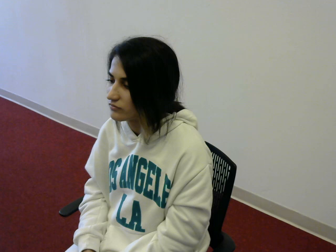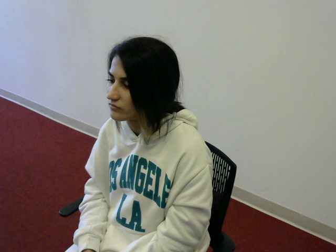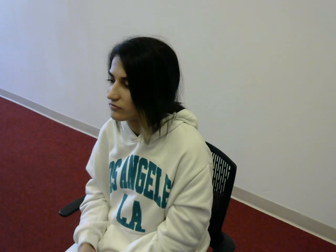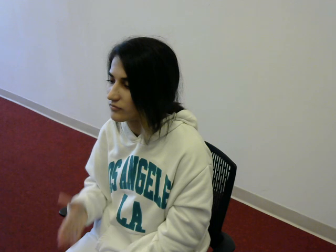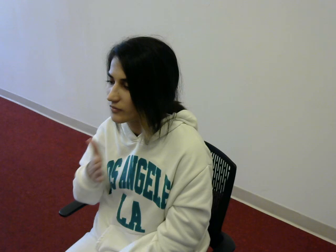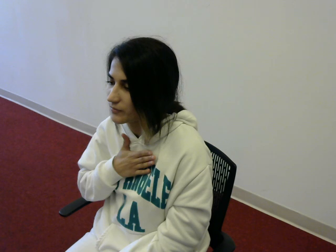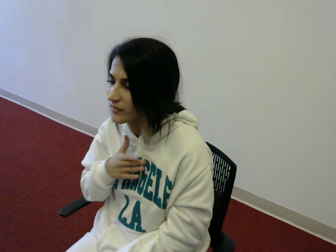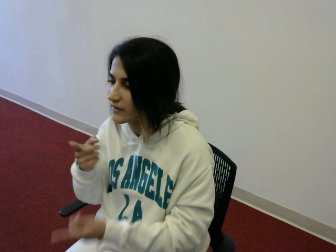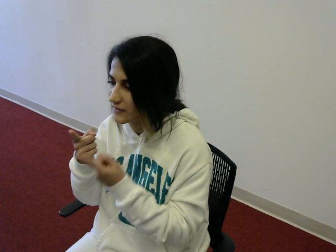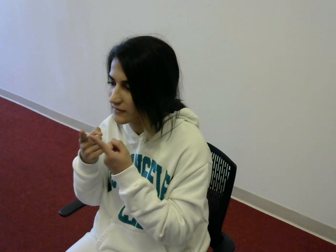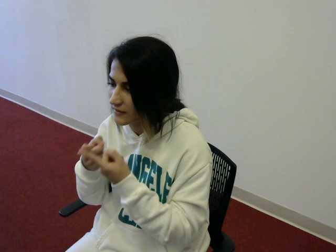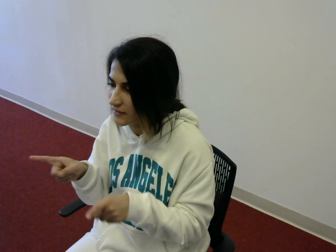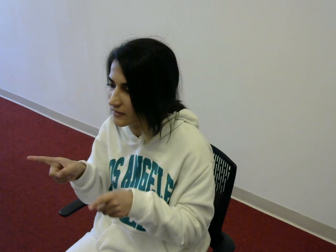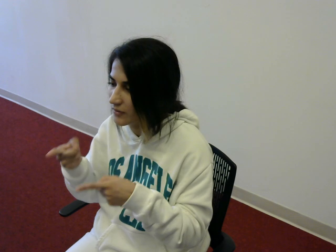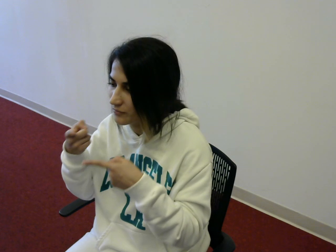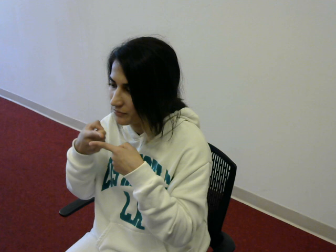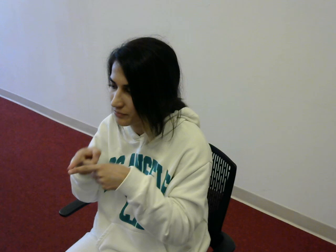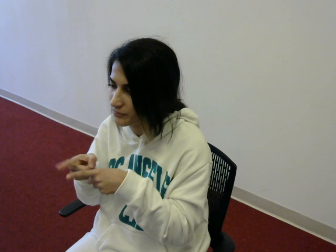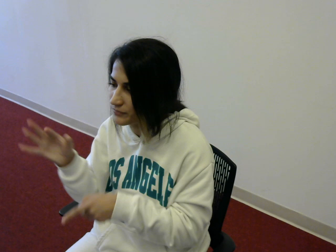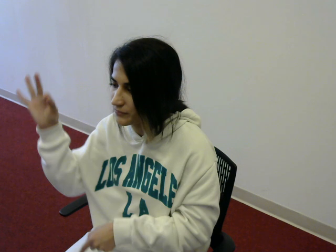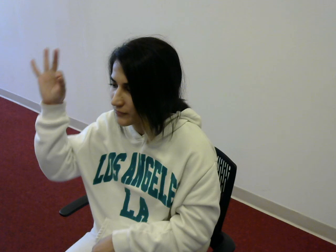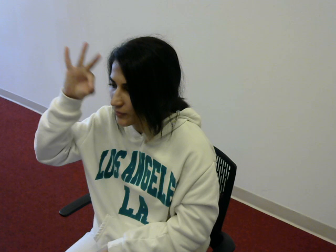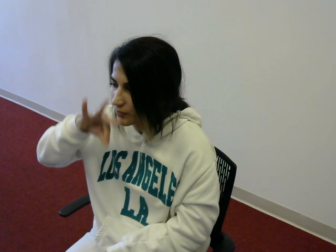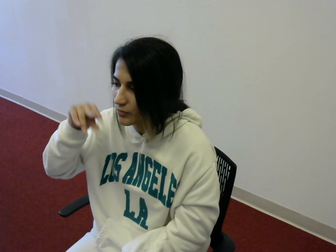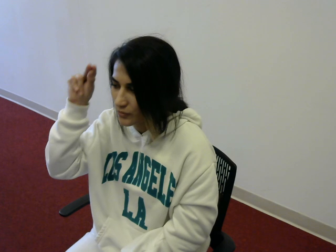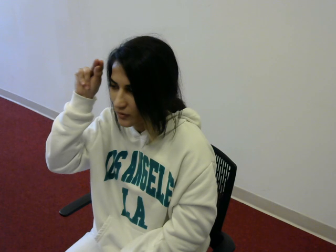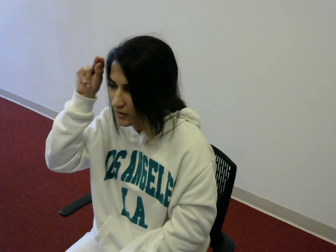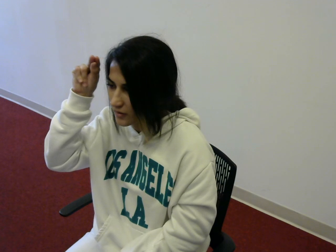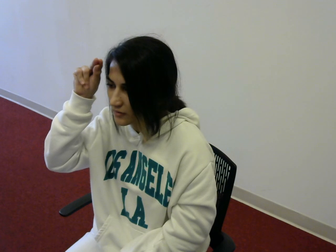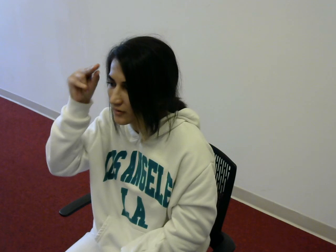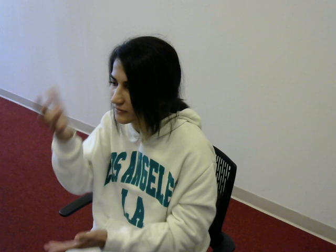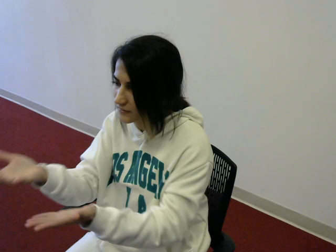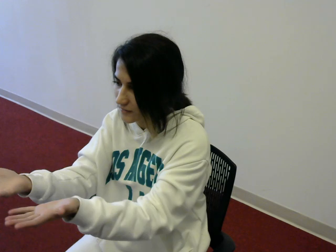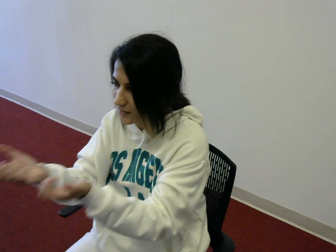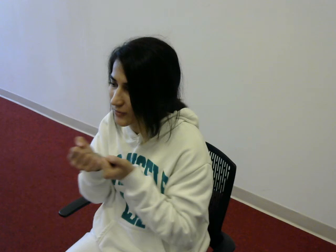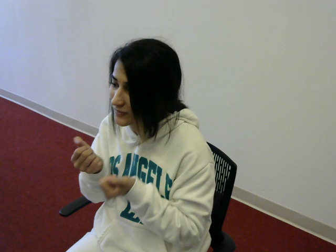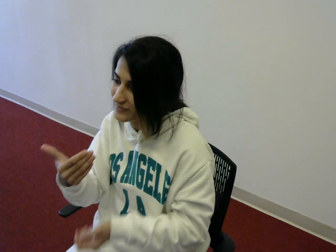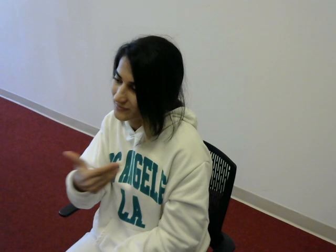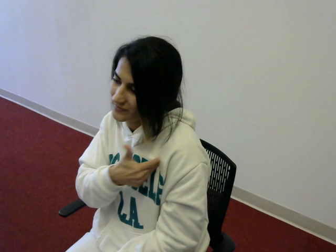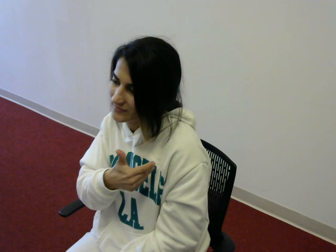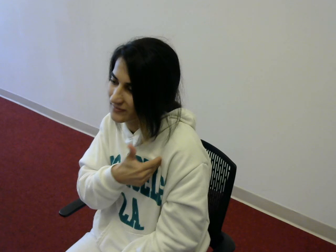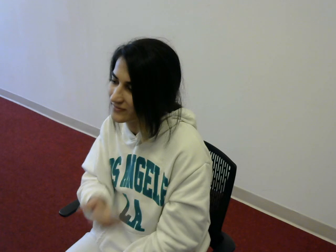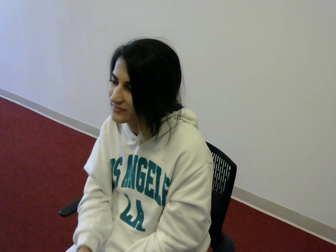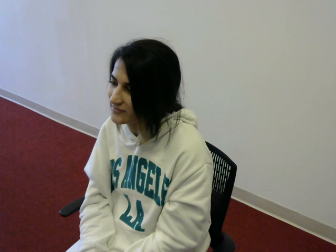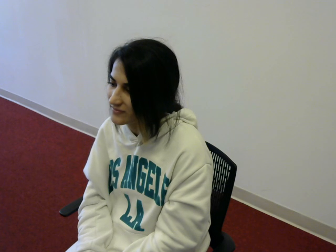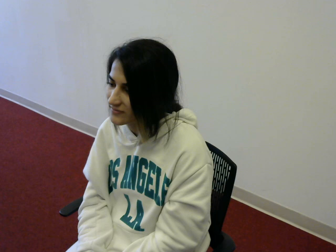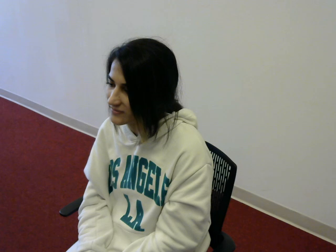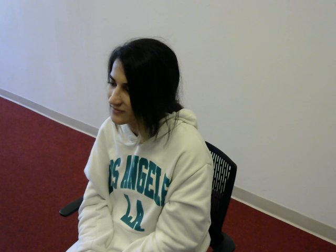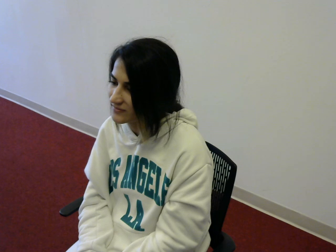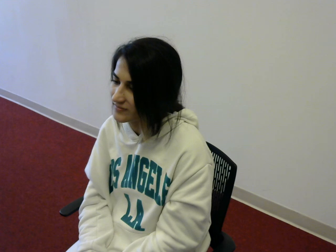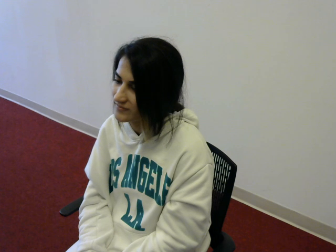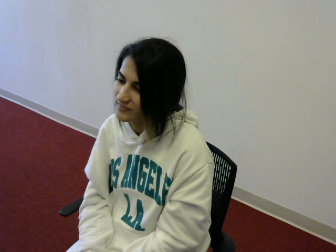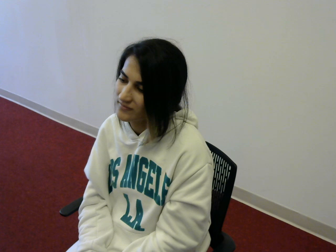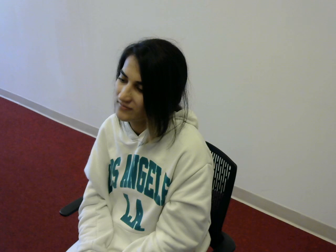Mən fərqli ixtisas üzrə təhsil almaq istəyirəm